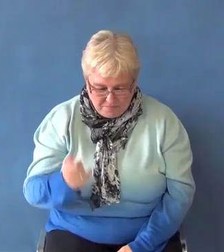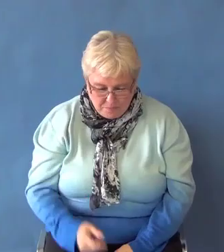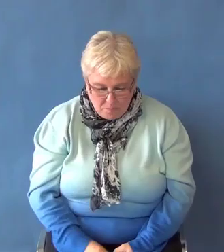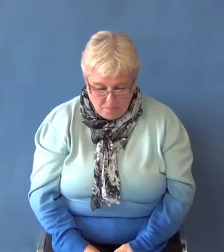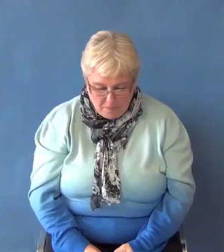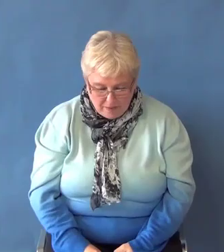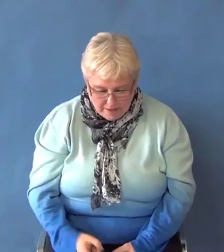Tak.